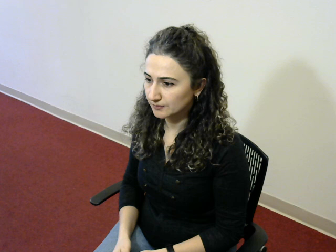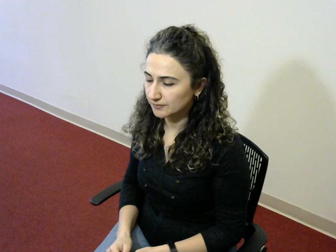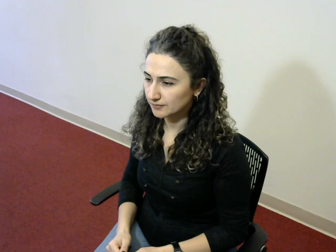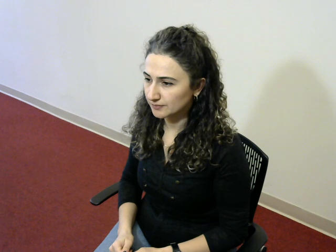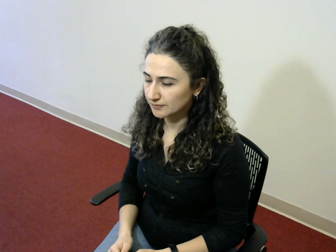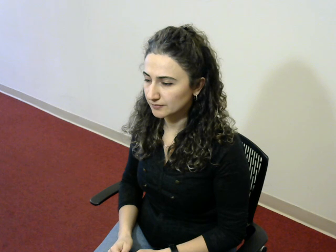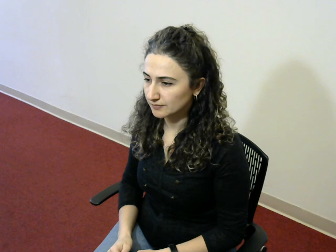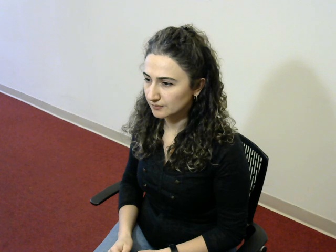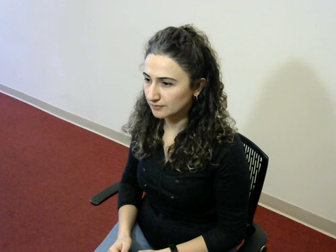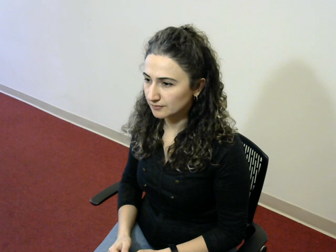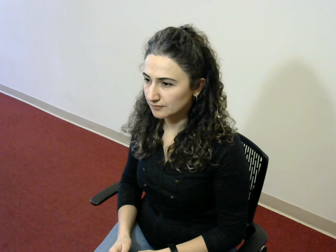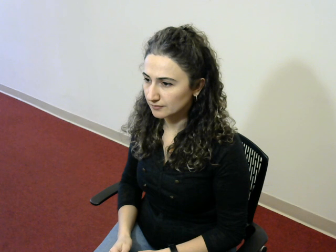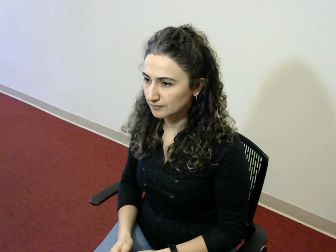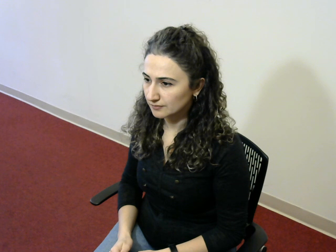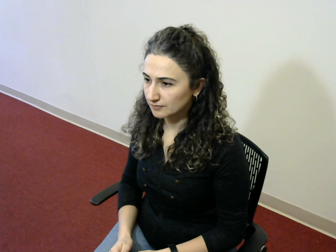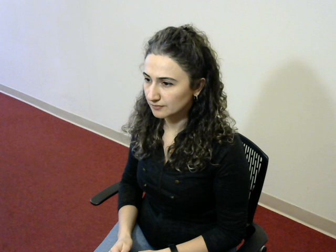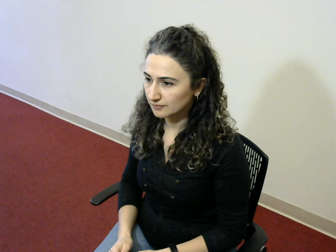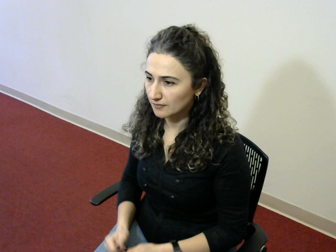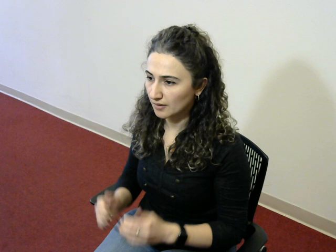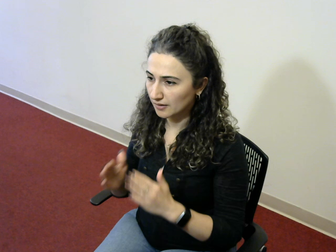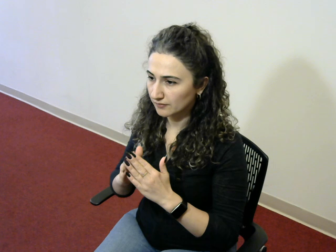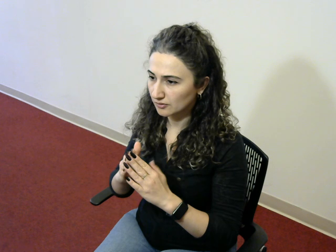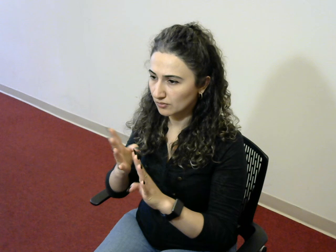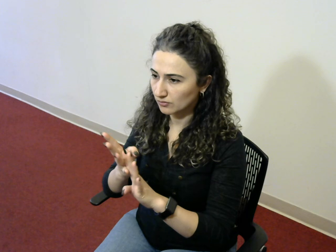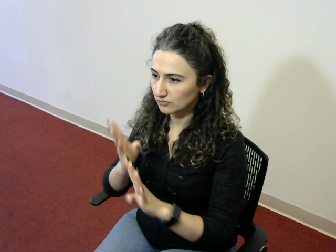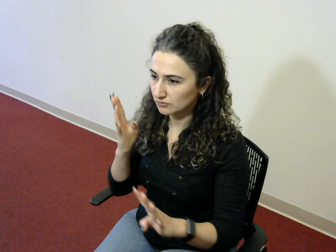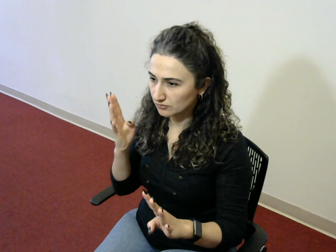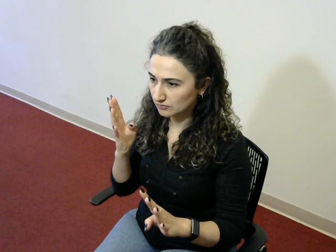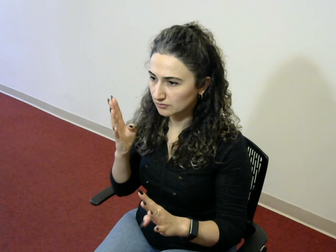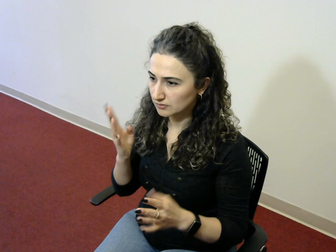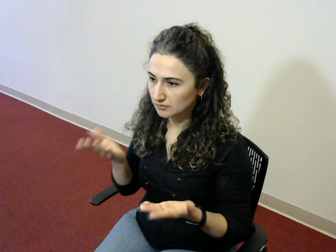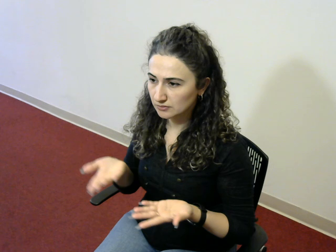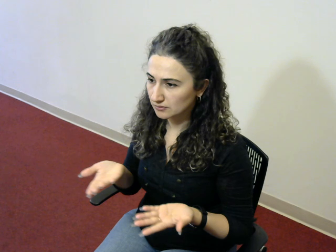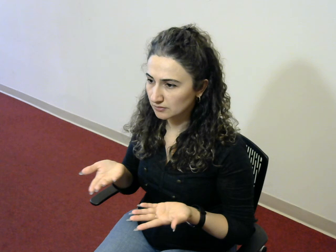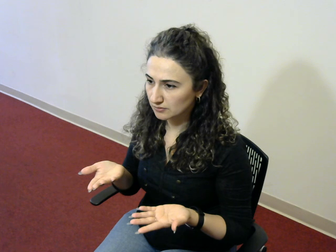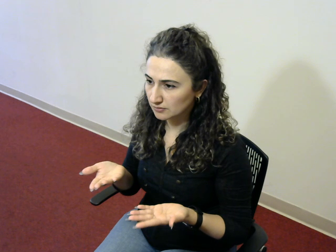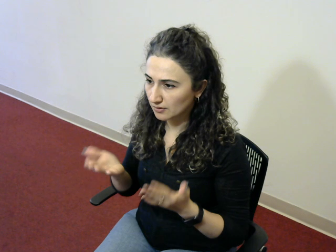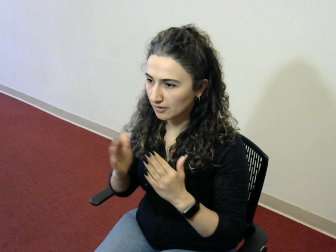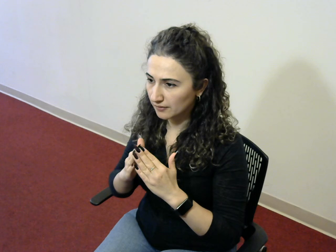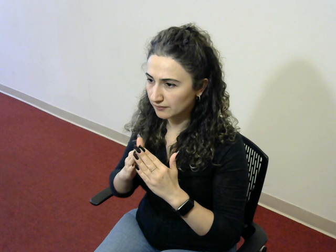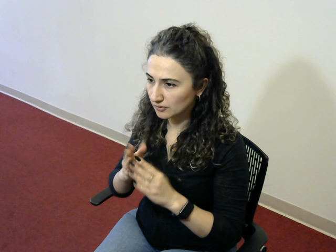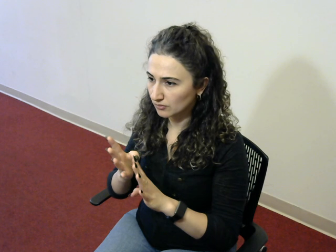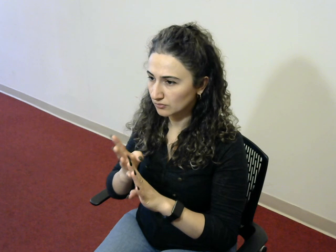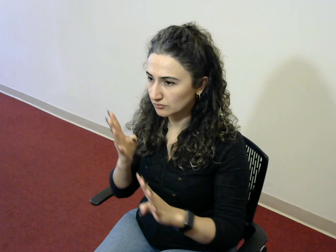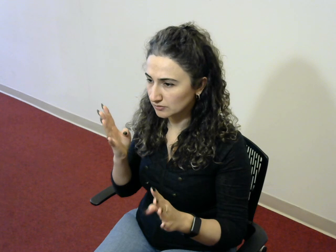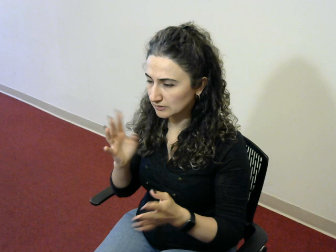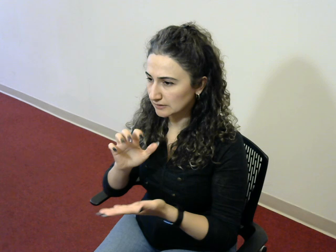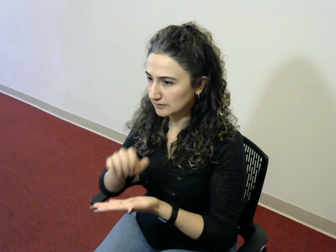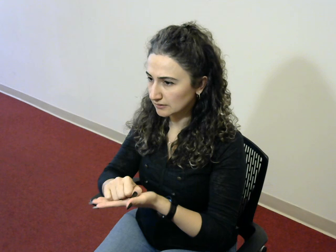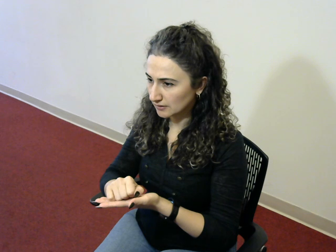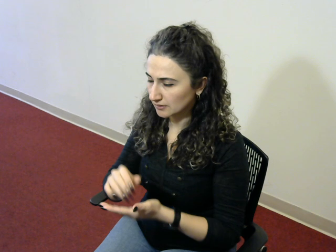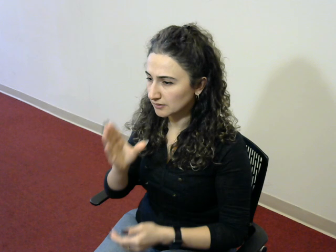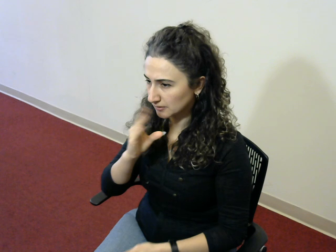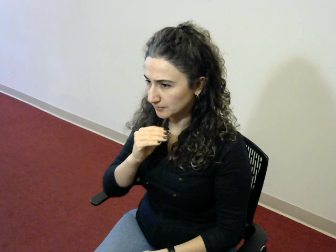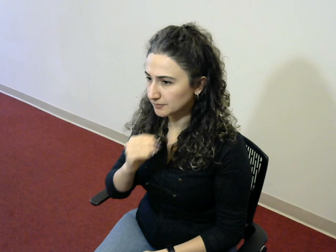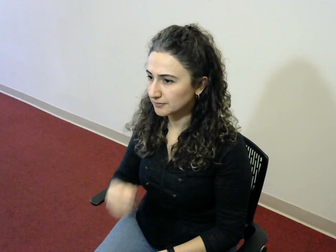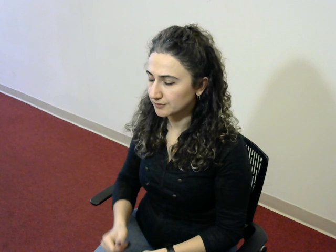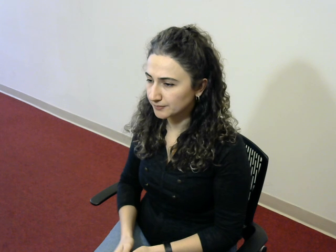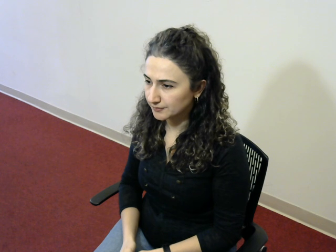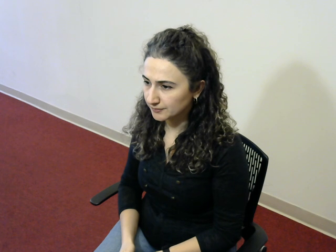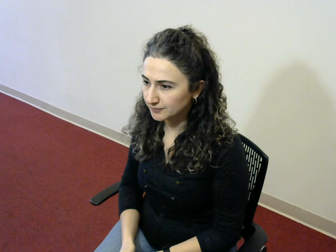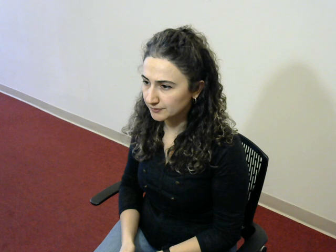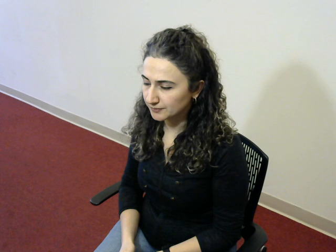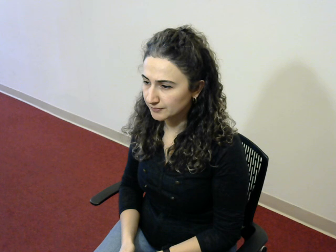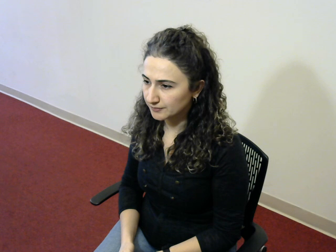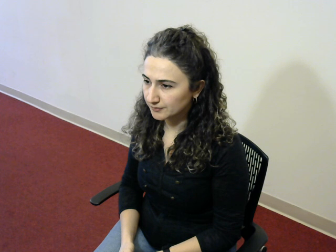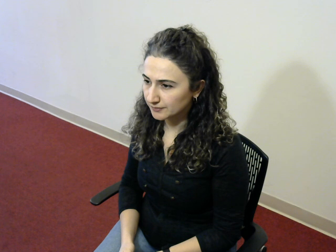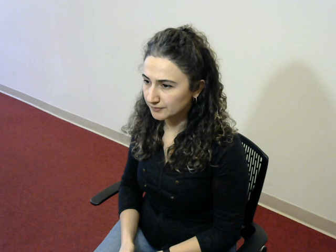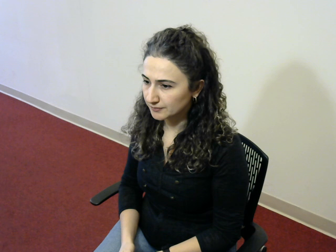Ev növbəsinə necə növbə tuta bilərəm?